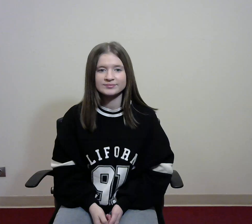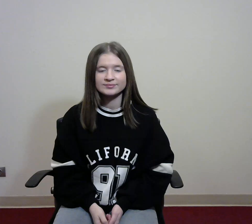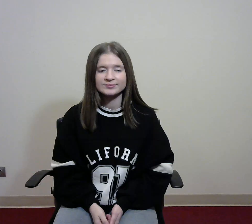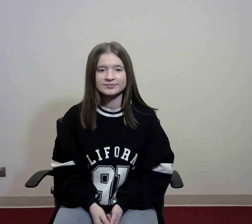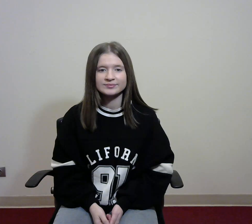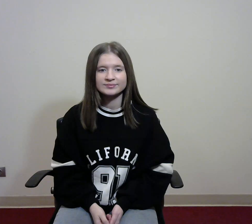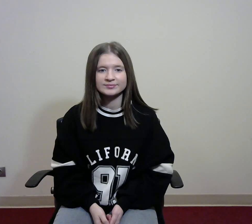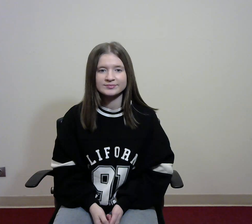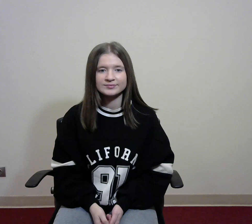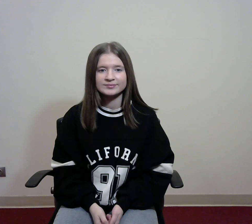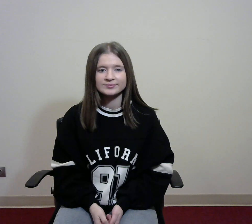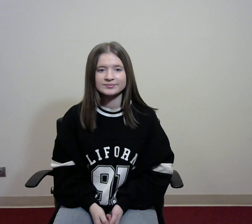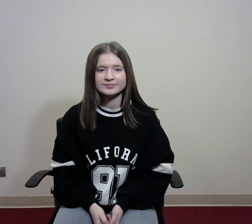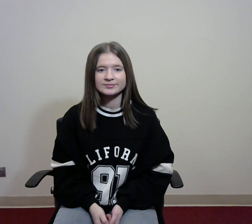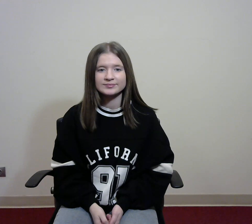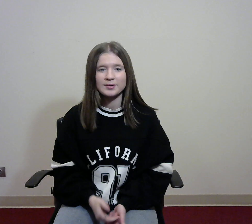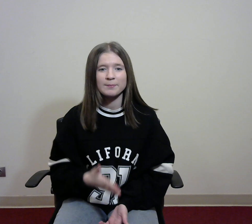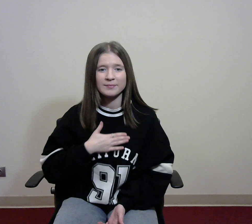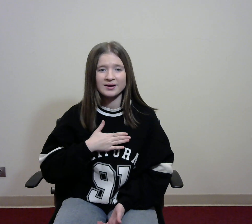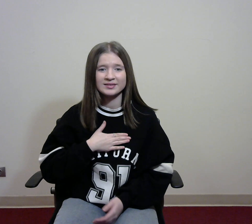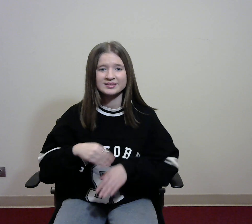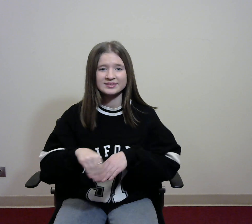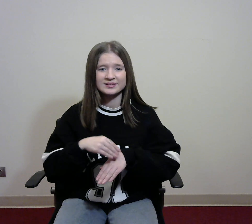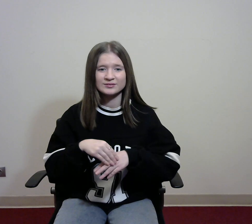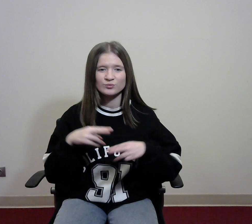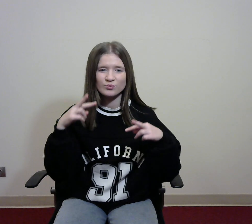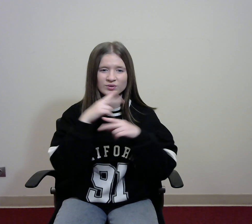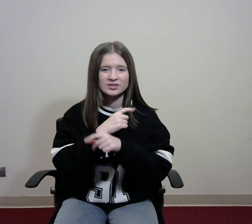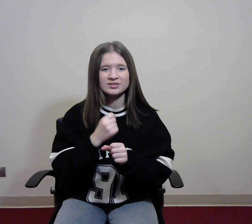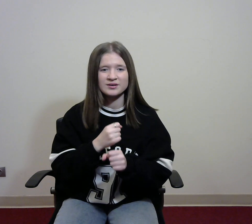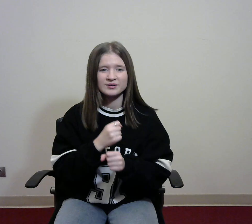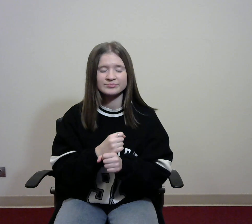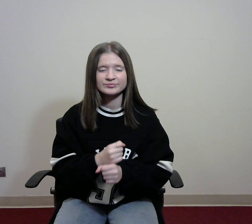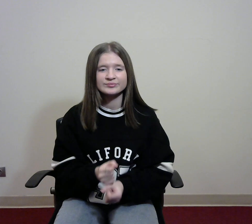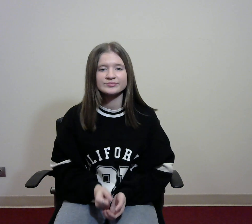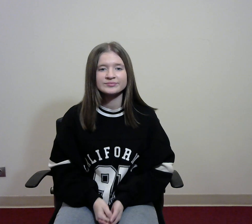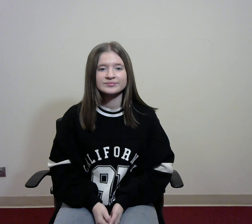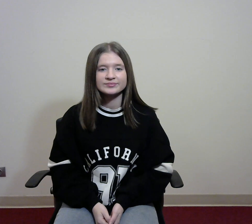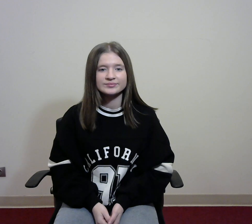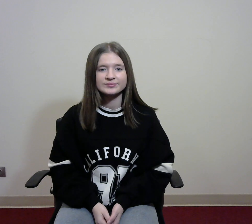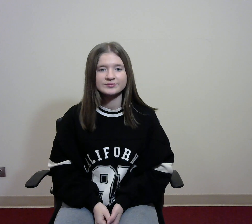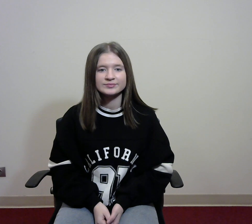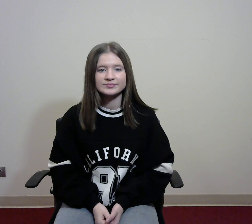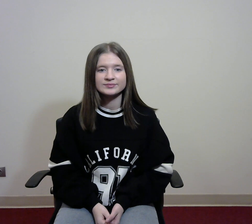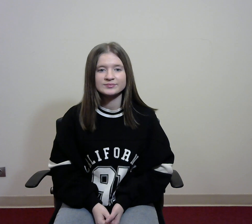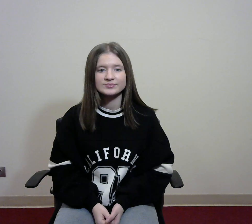Mənim həyat yoldaşım səhv edib